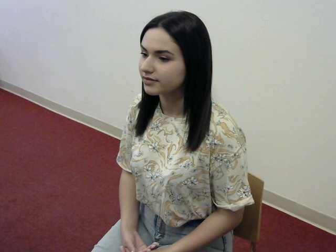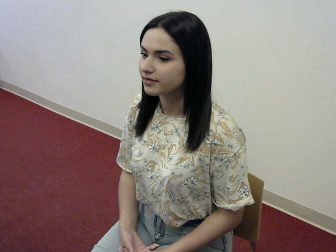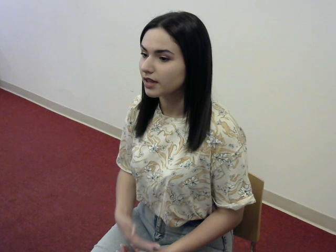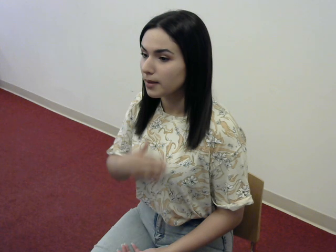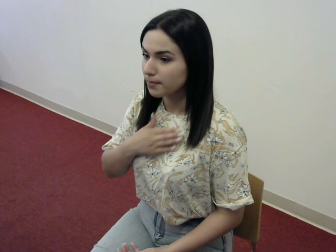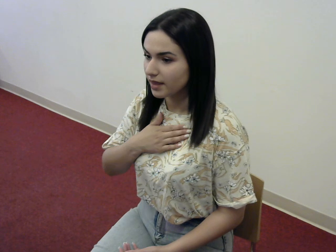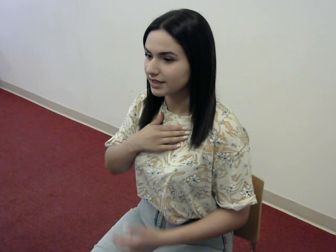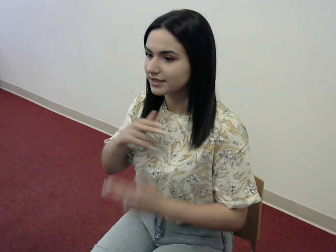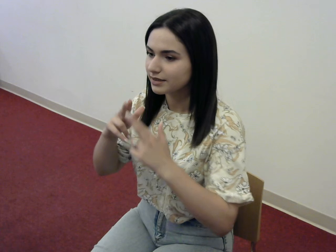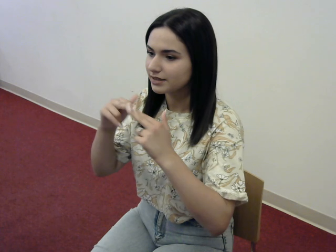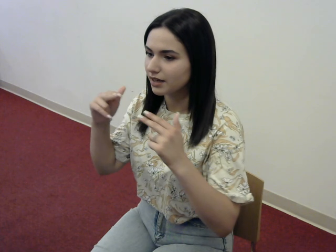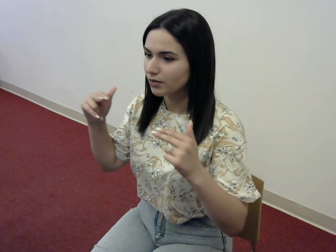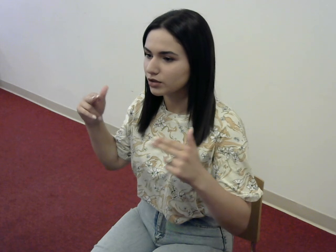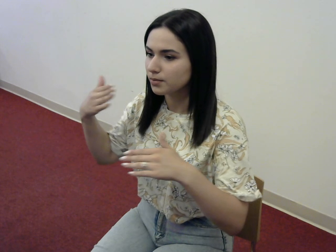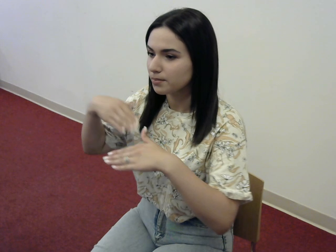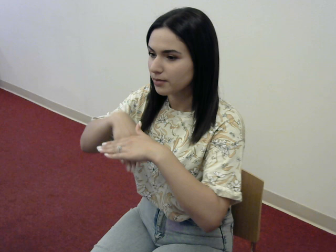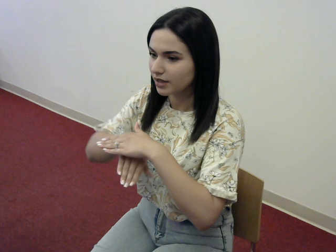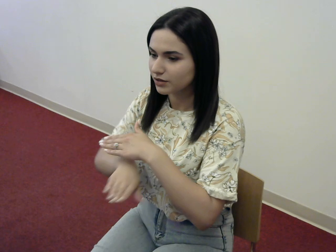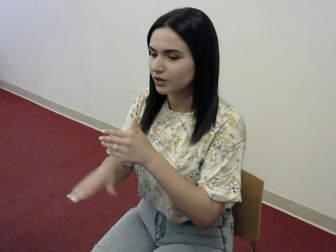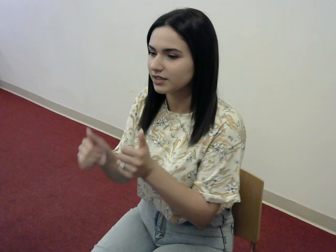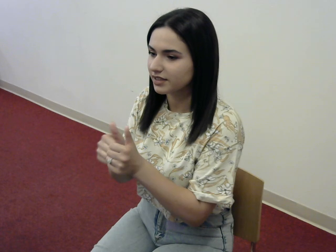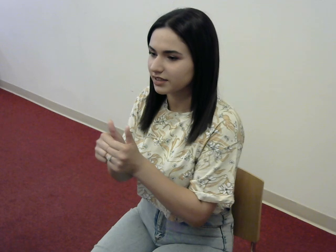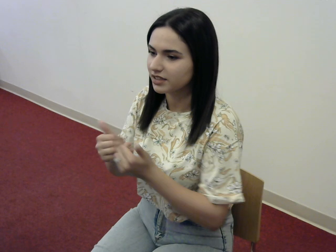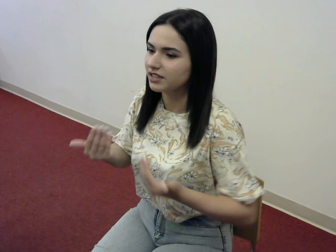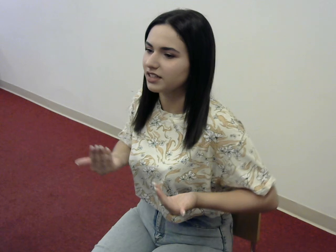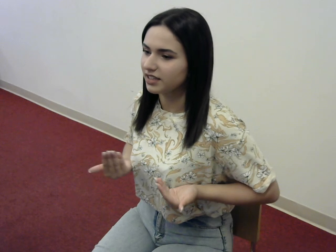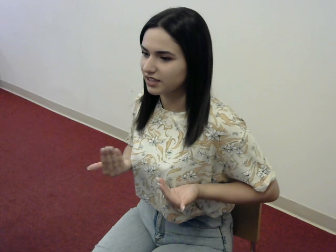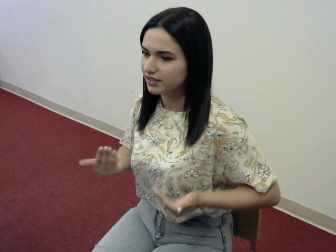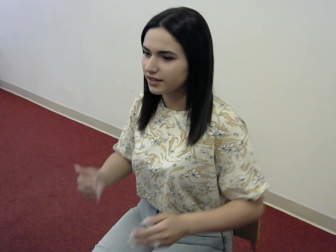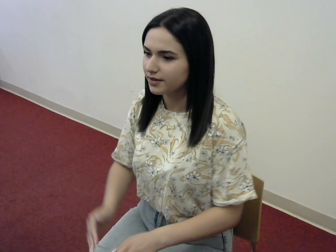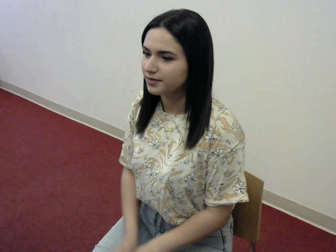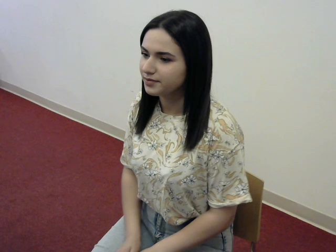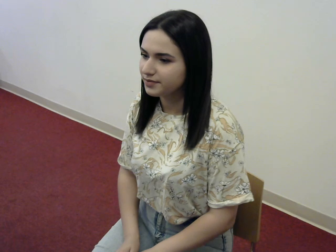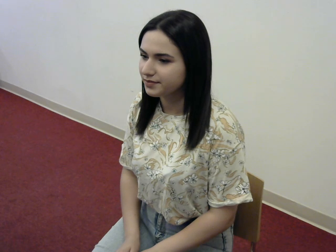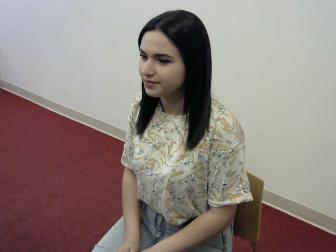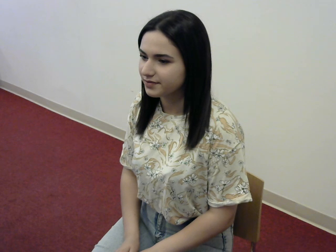Mən Nərimanov metrosunun yanında yaşayıram